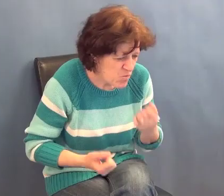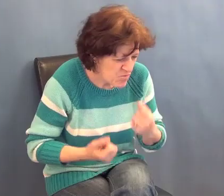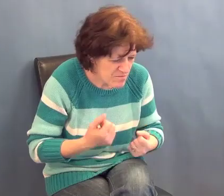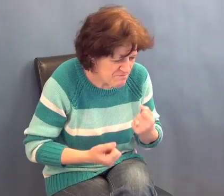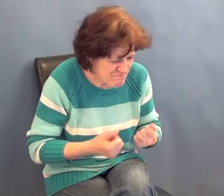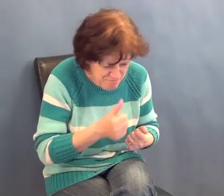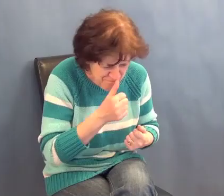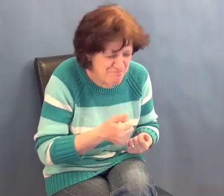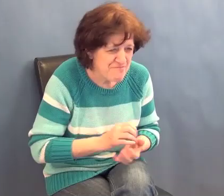No to trudno, że nie możesz.